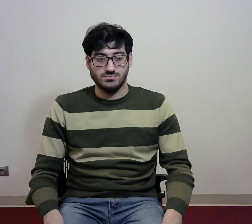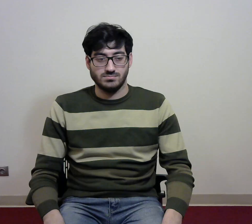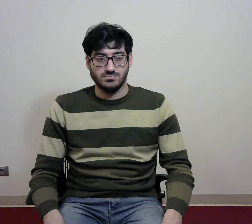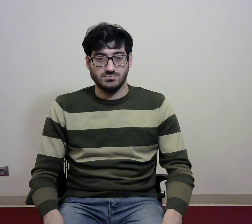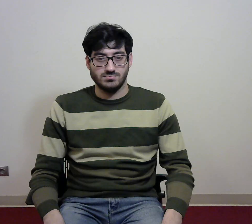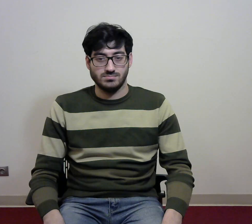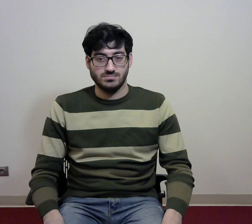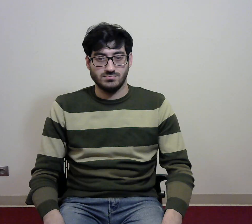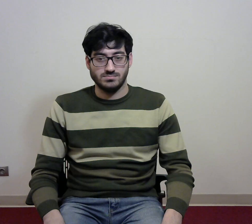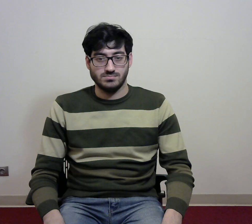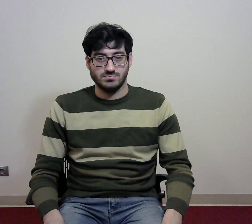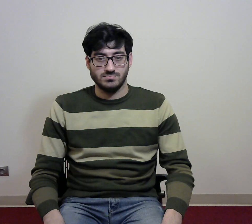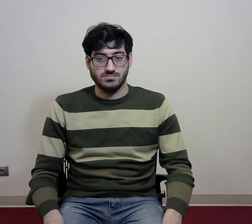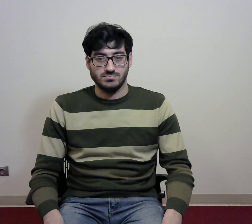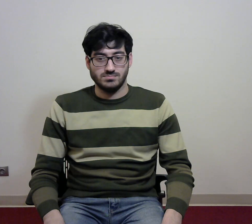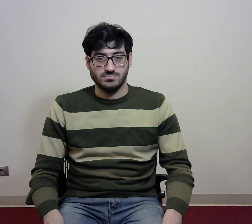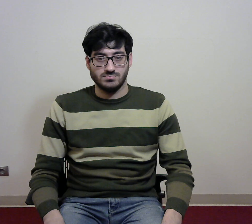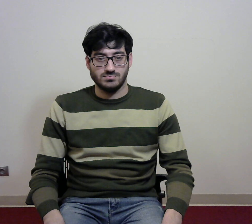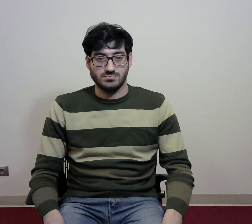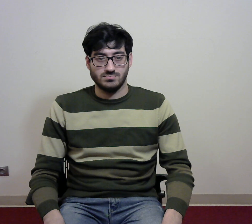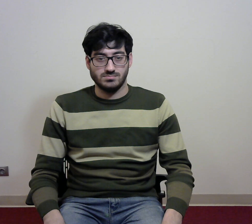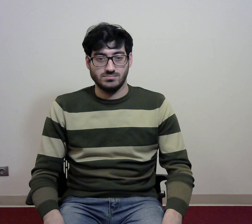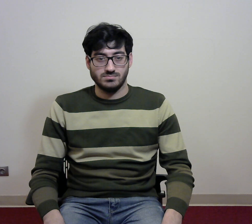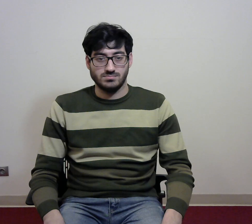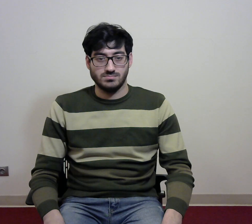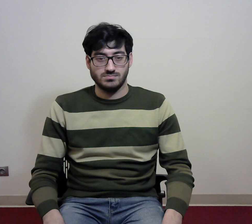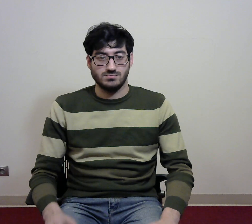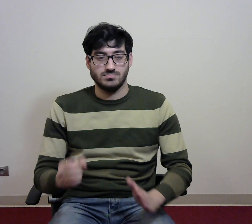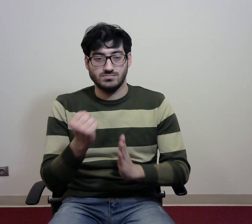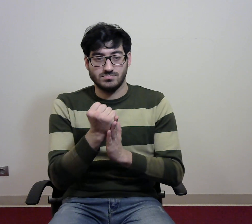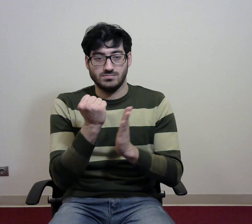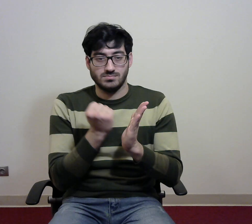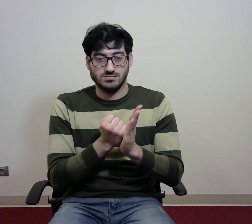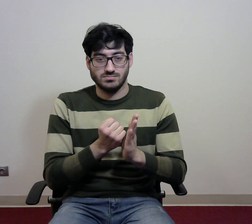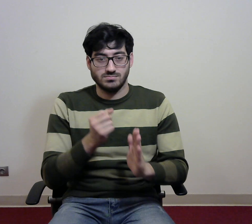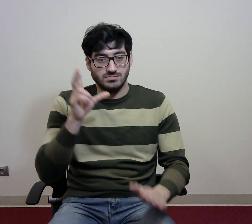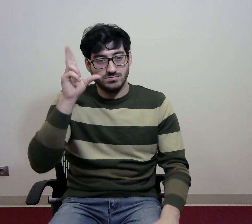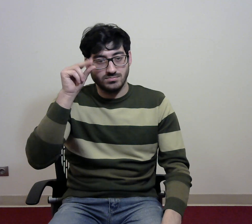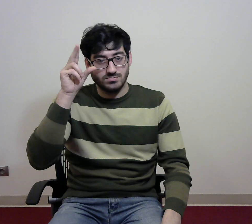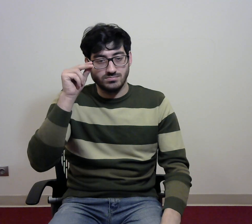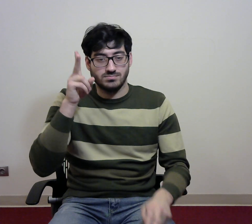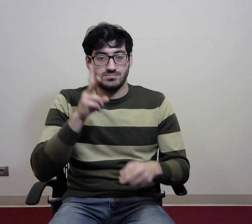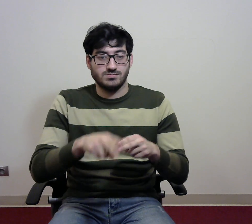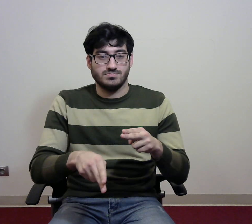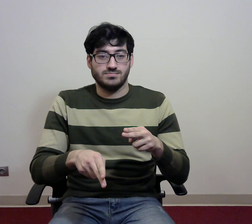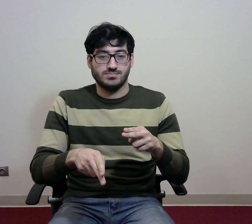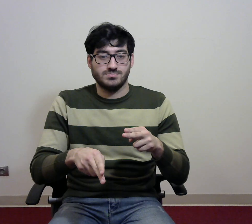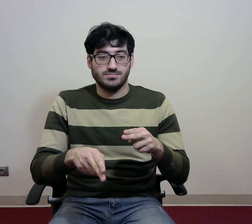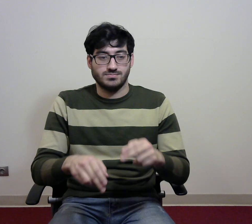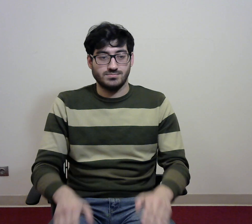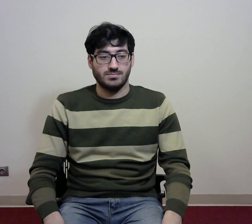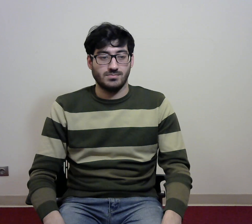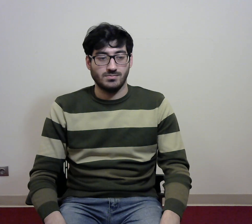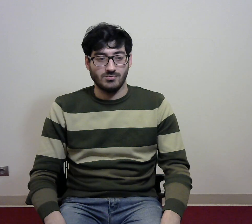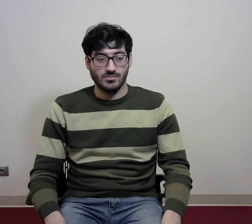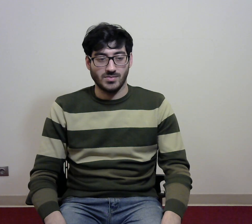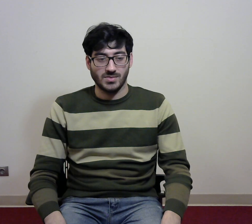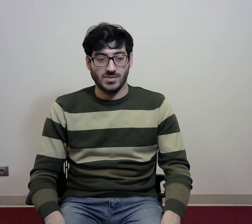Viza nə vaxt bitir?